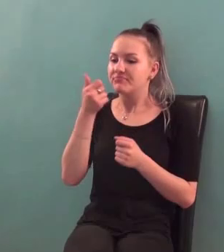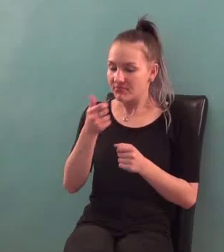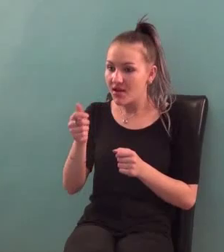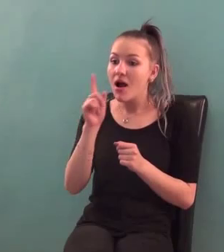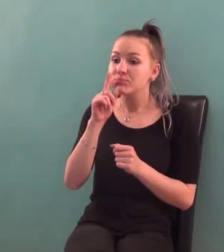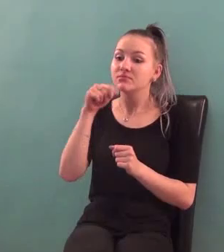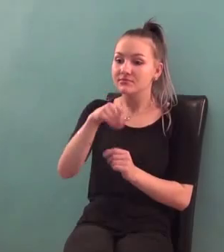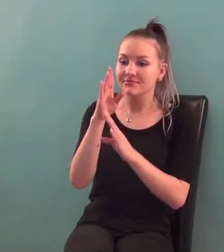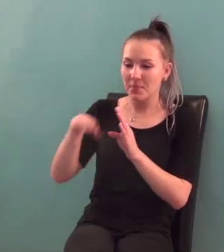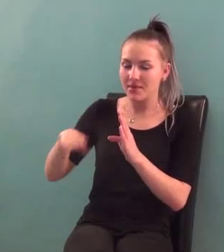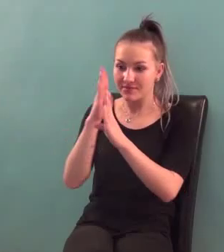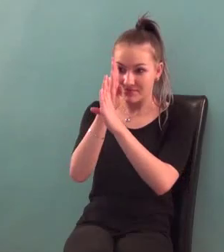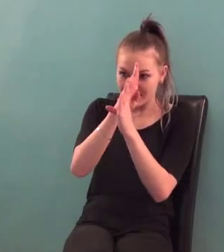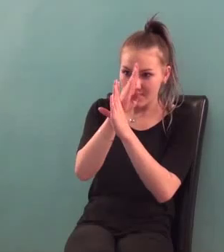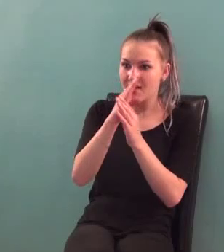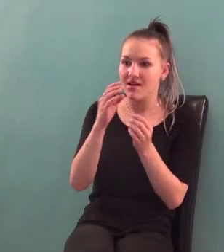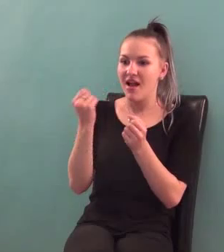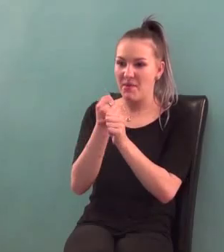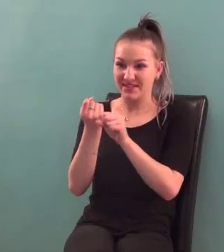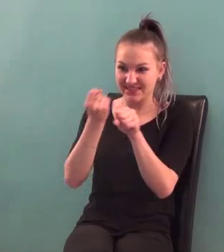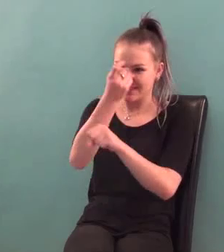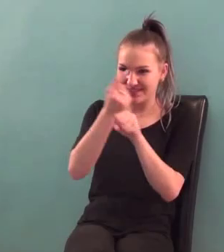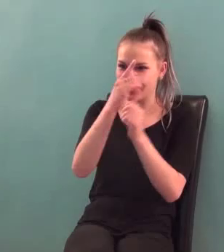Mały chłopiec, który się ukrywał, rzuca kamieniem w kierunku domu.